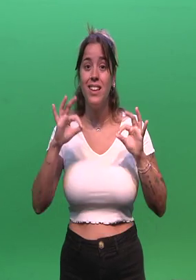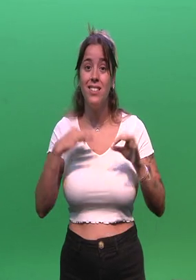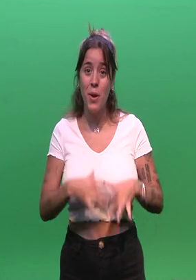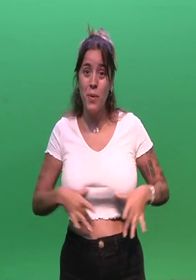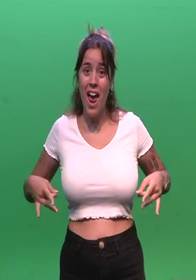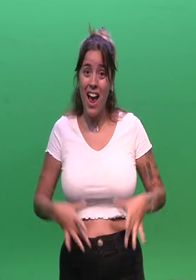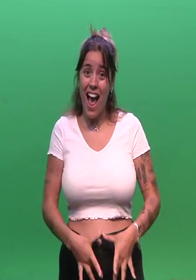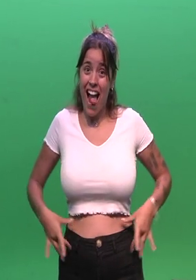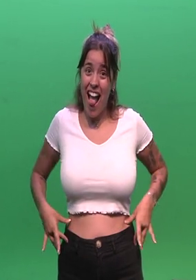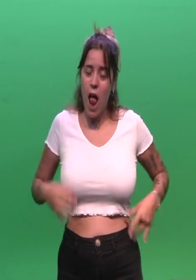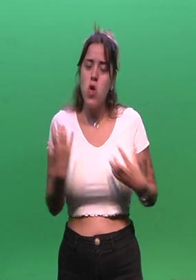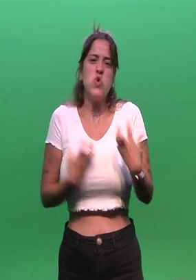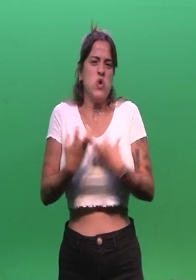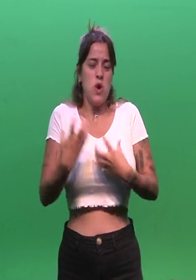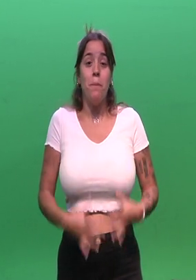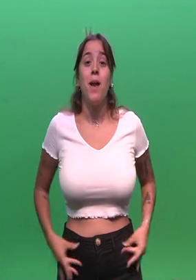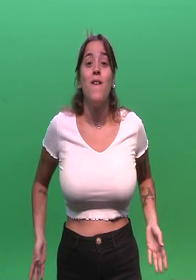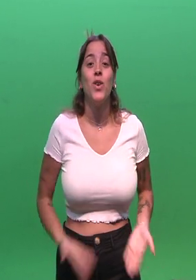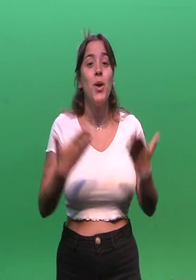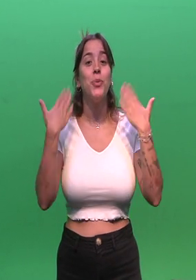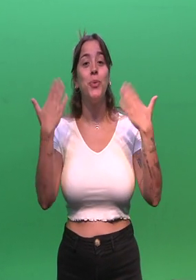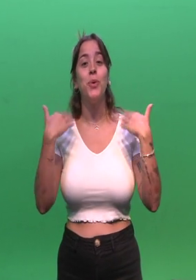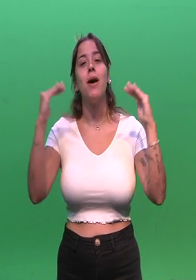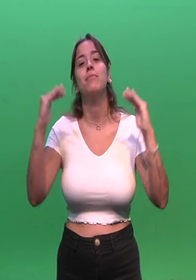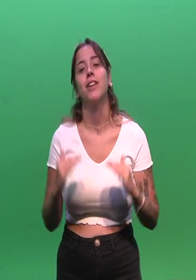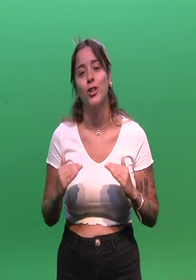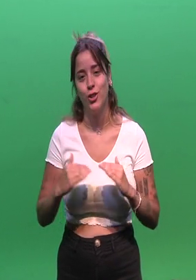Si porto calces em cou, si estic sense calces tinc la zona airejada, em cou menys.